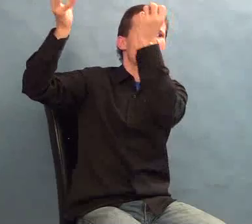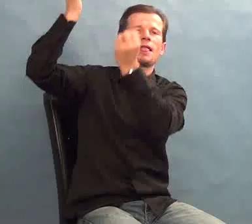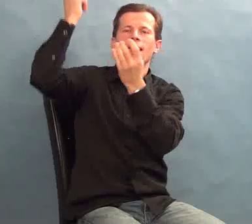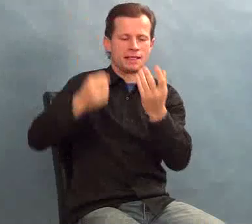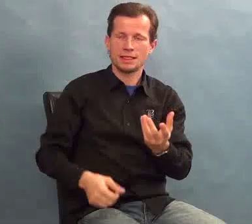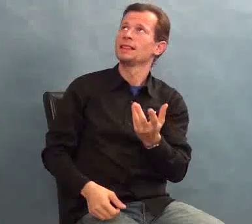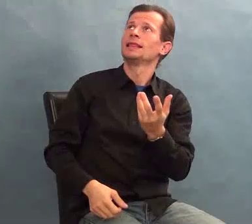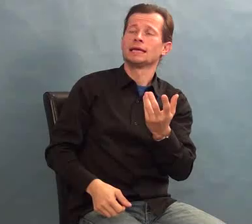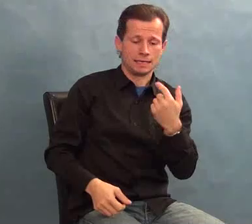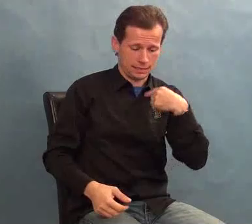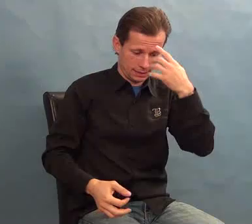Chłopiec z gruszką w ręku zastanawia się.